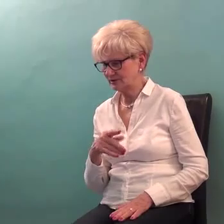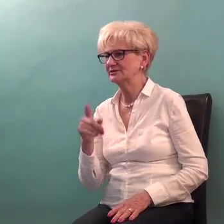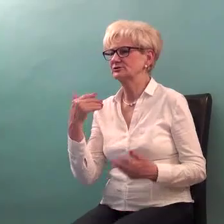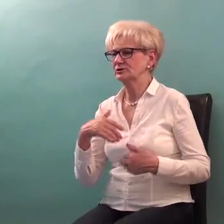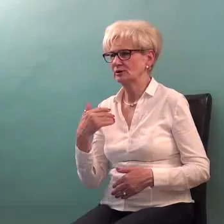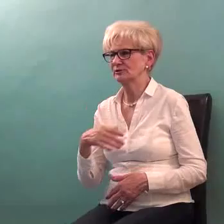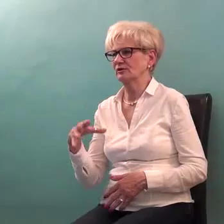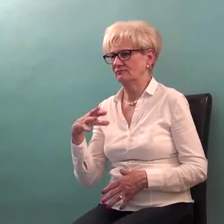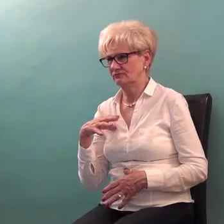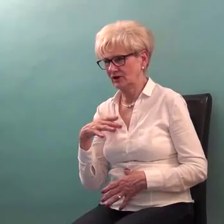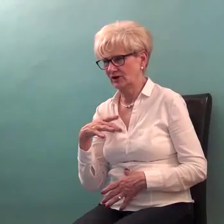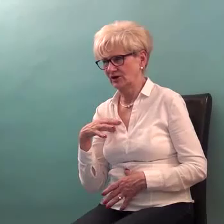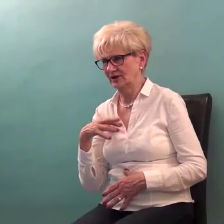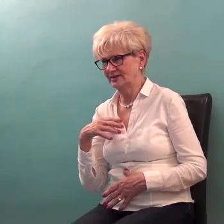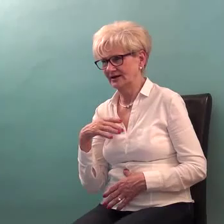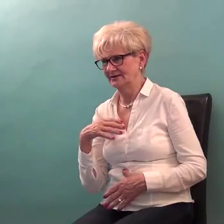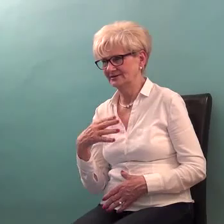Sobota jest wolna.